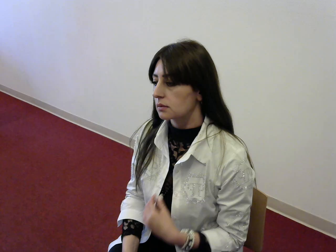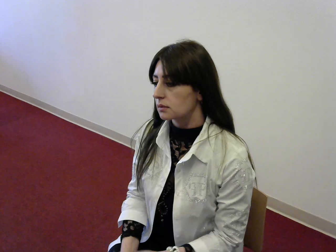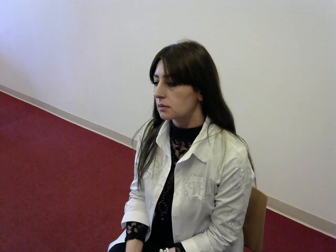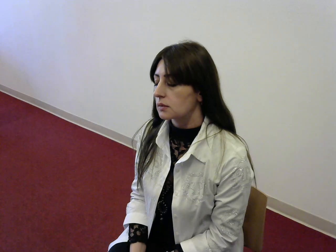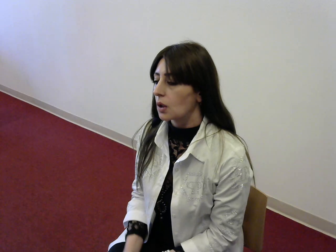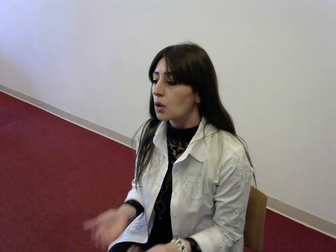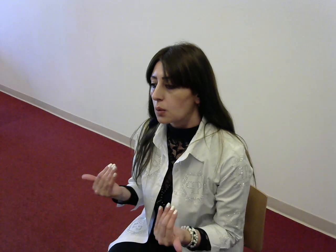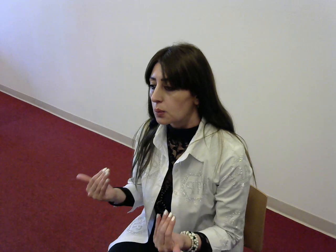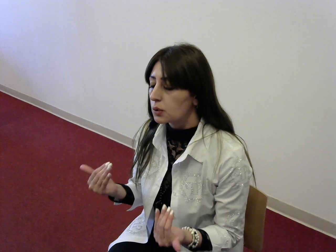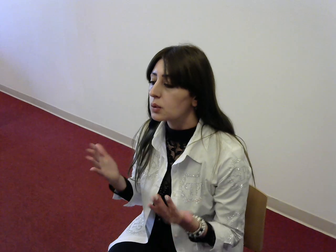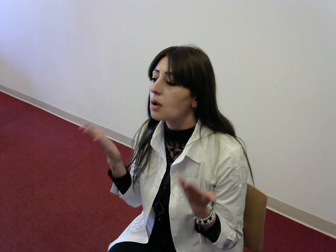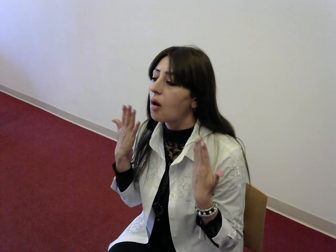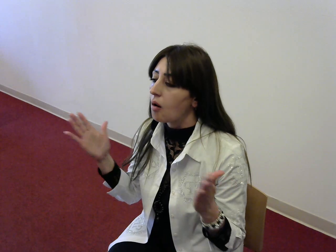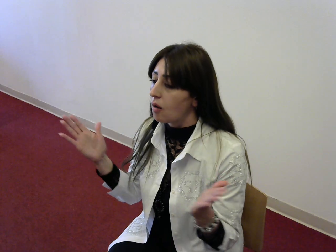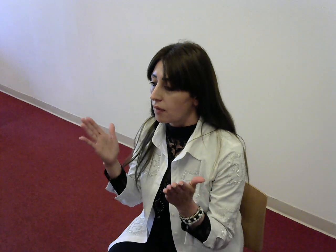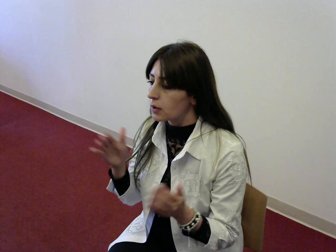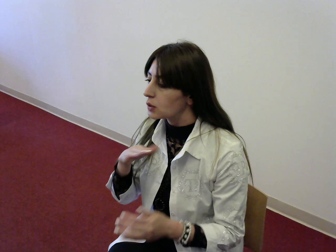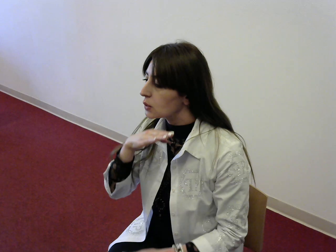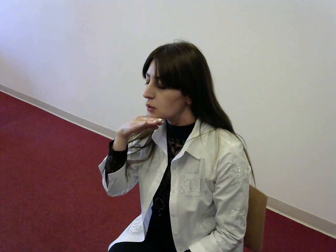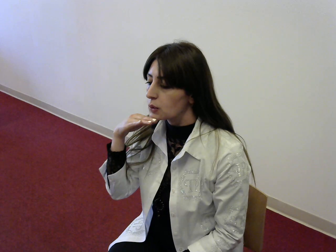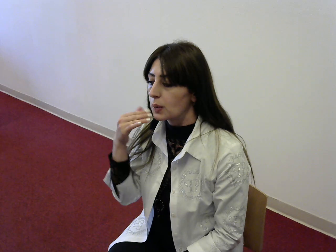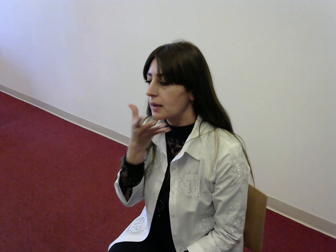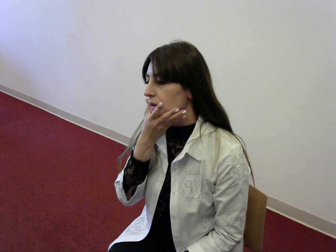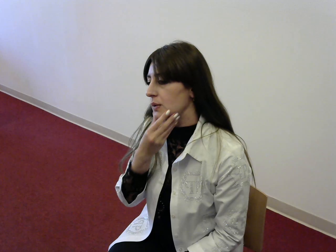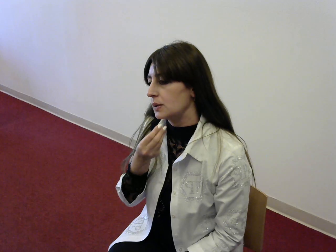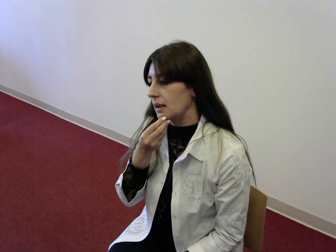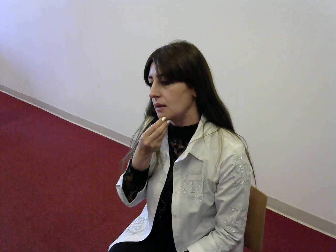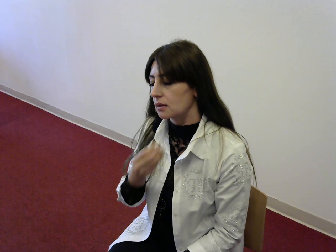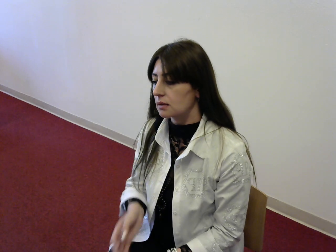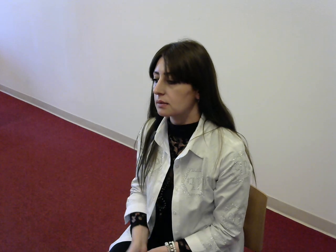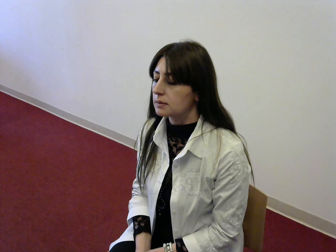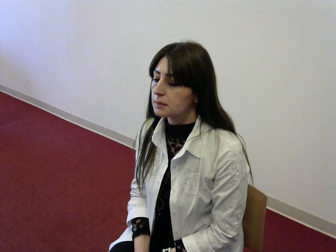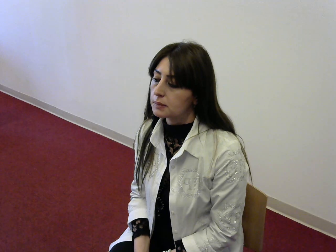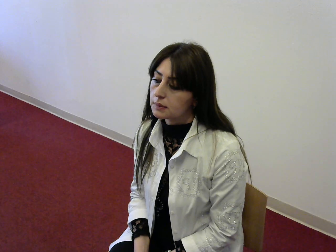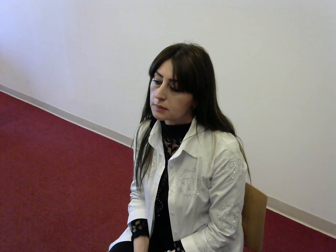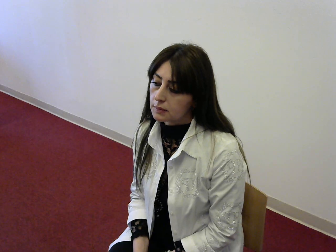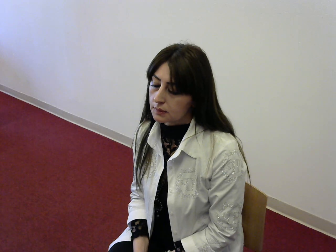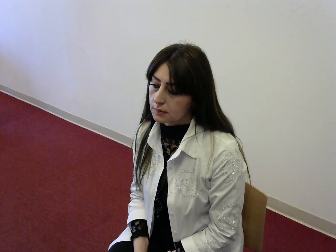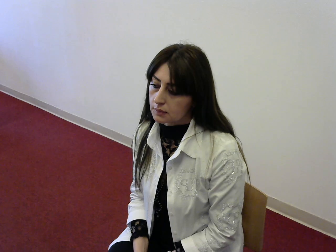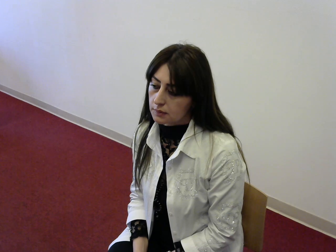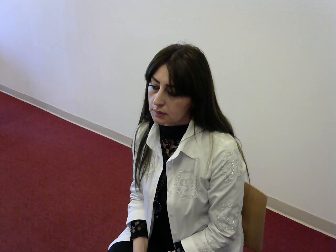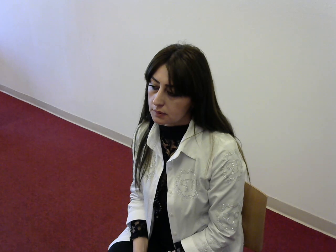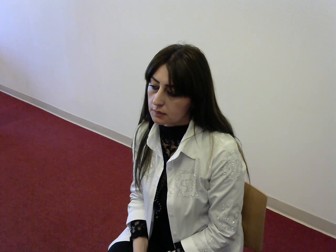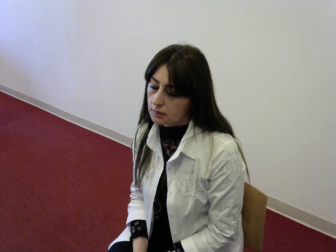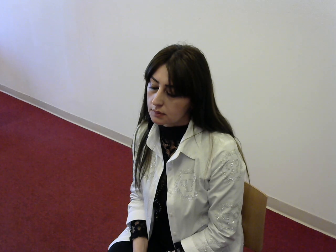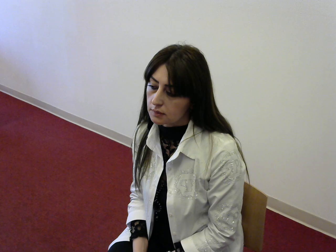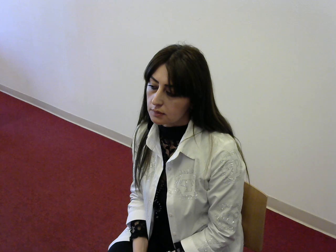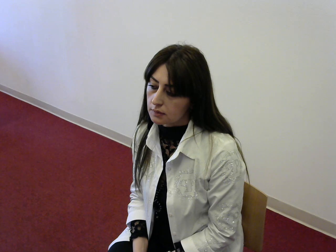Bu gün hava çox gözəldir